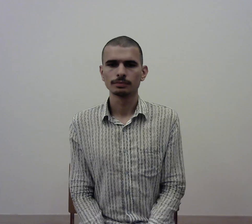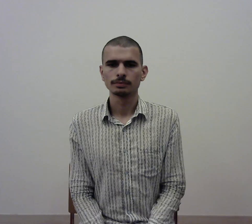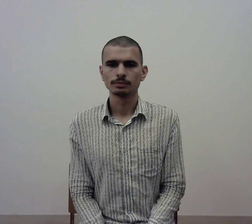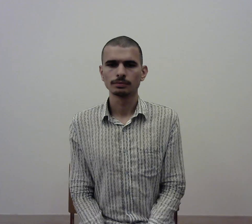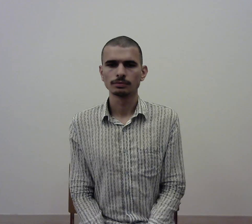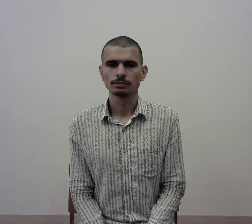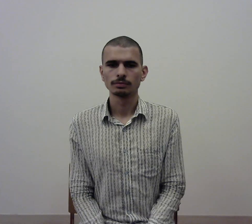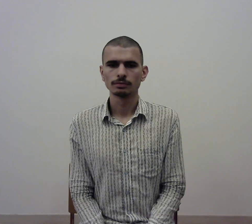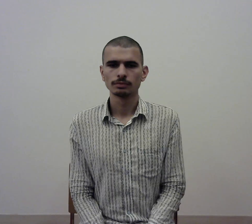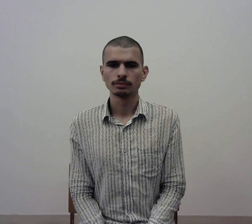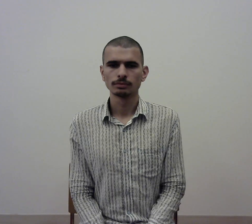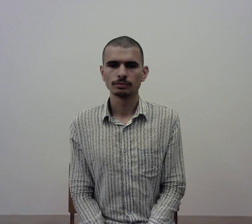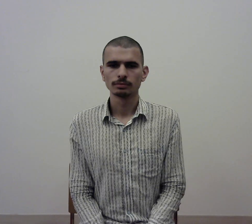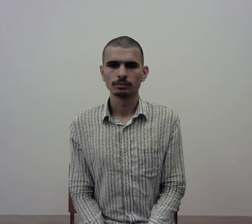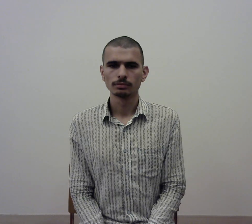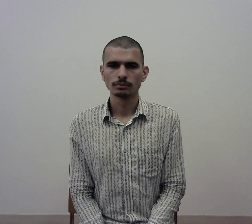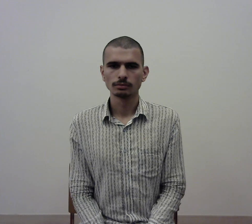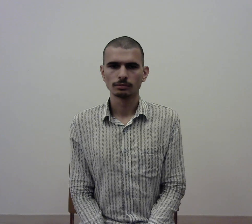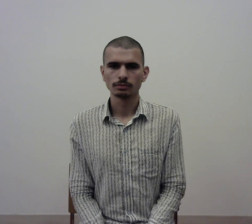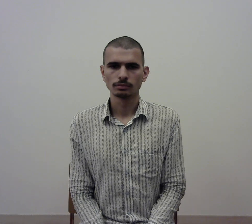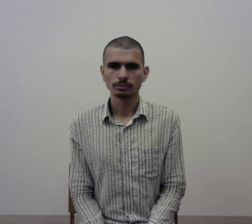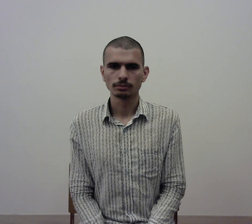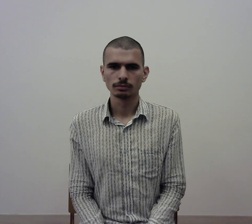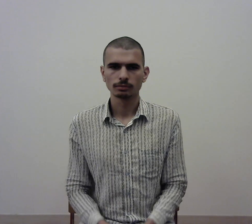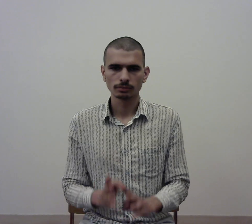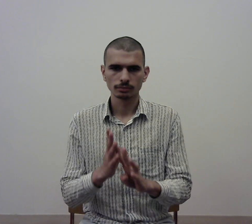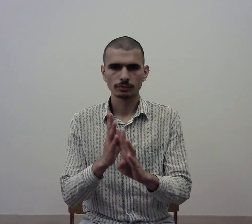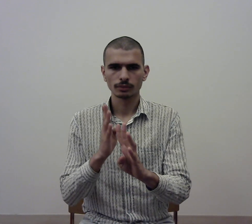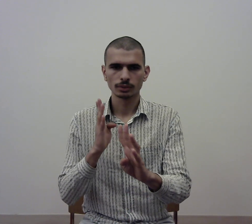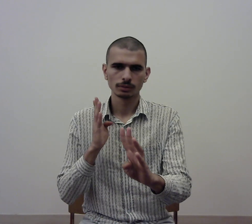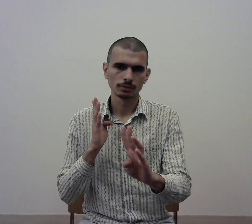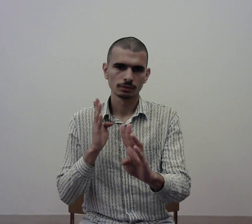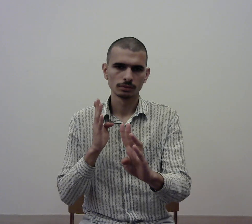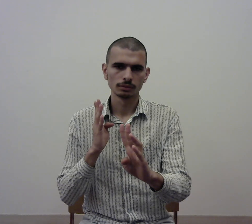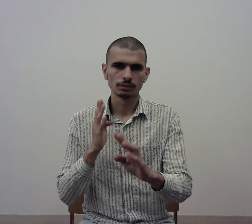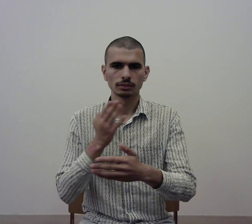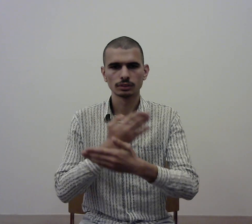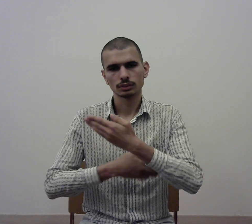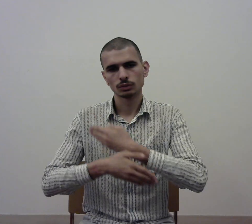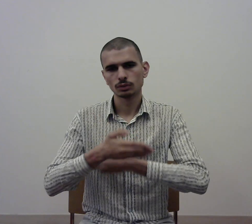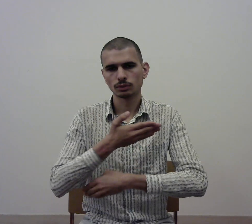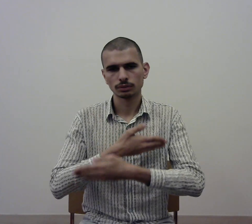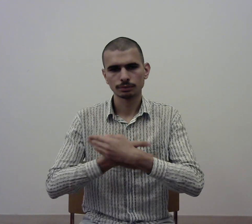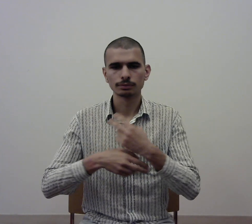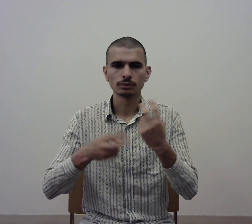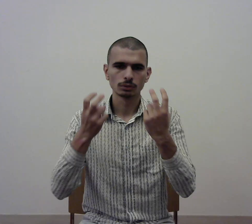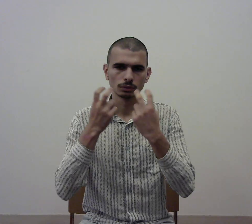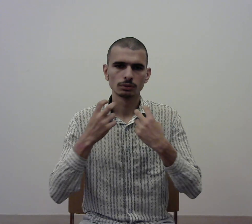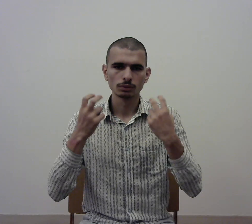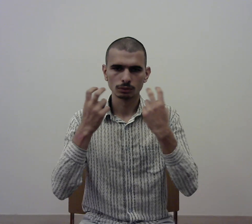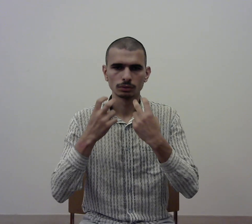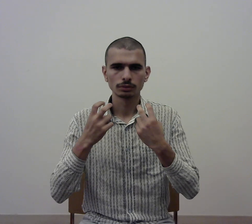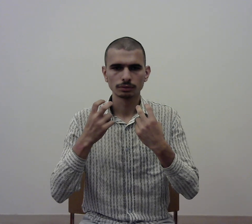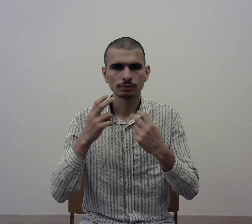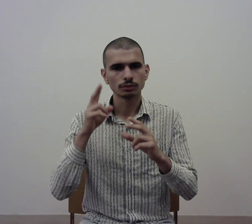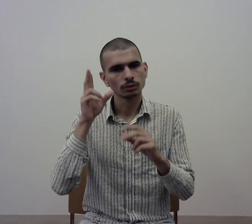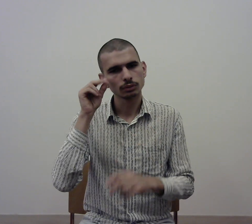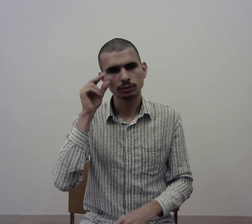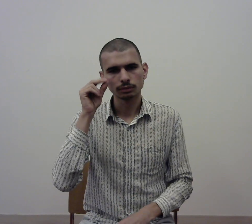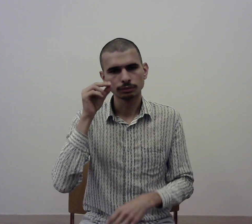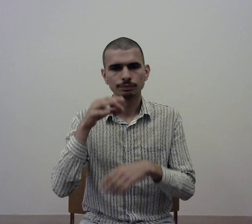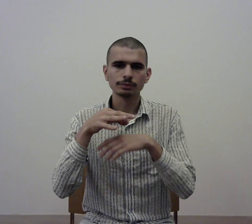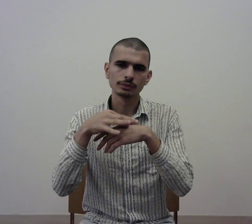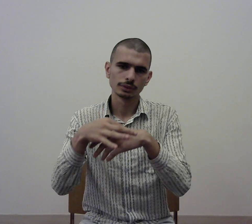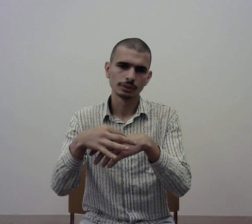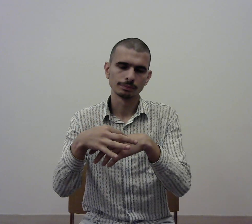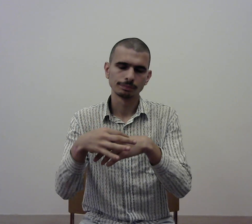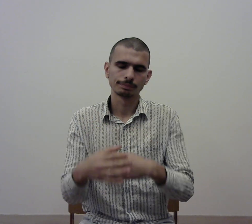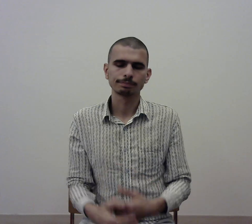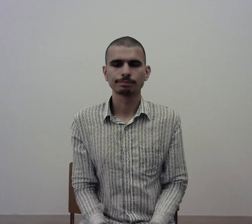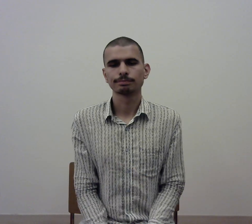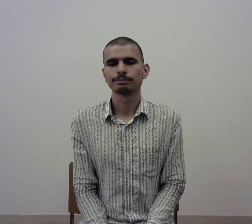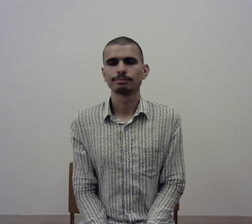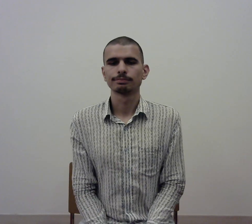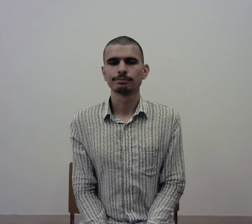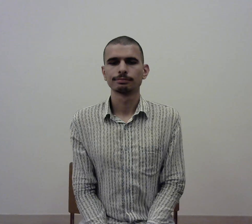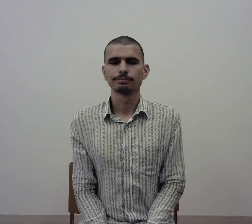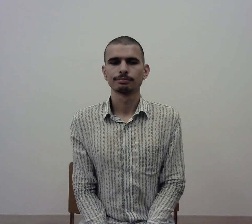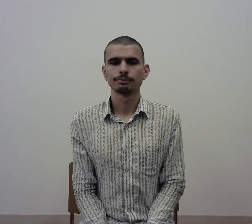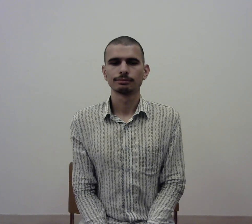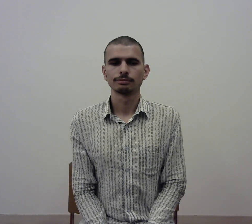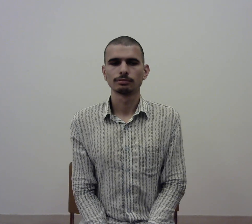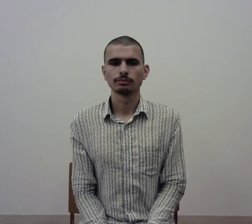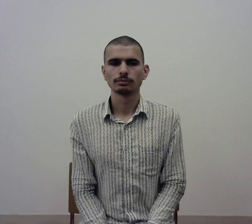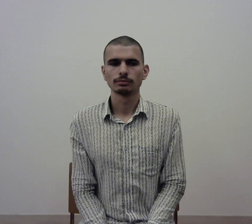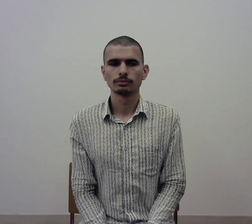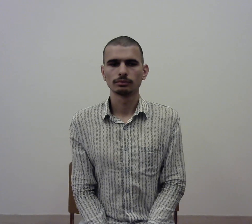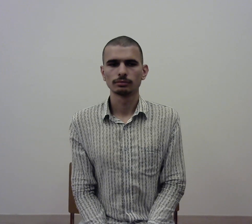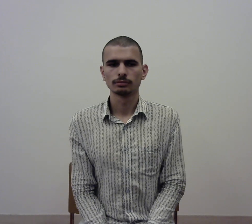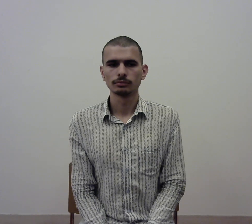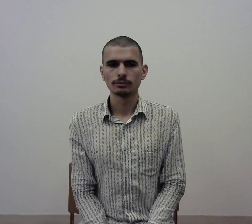Növbəti əlillik müayinəsi nə zaman keçiriləcək?